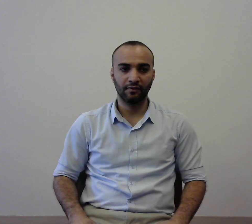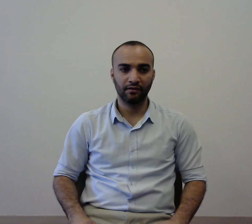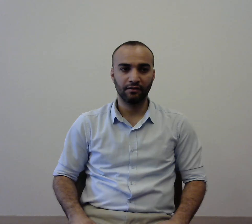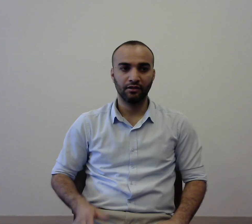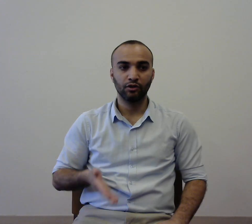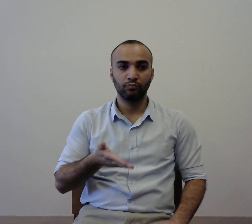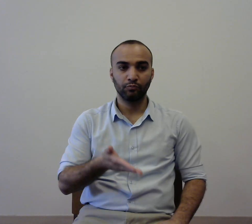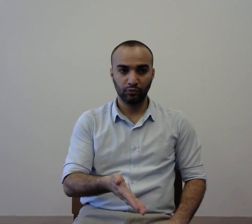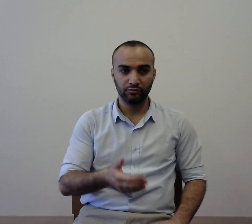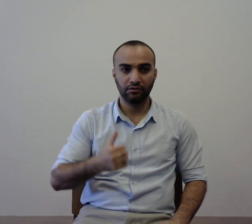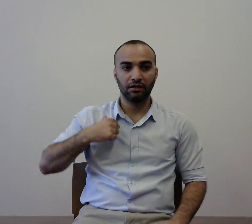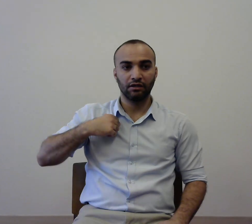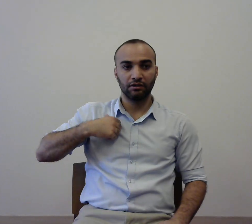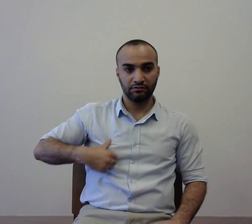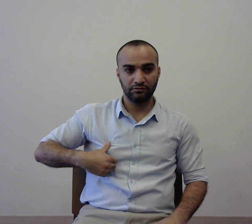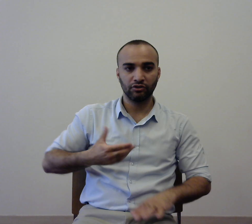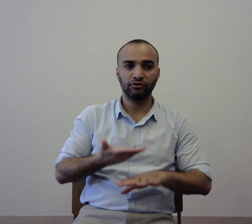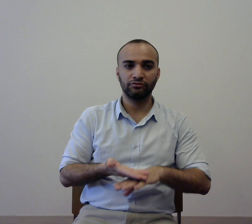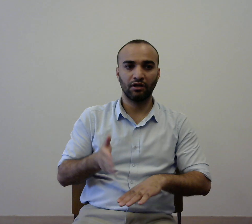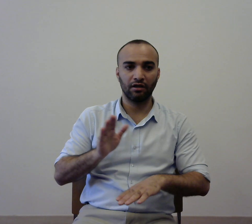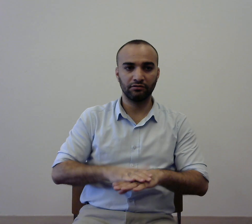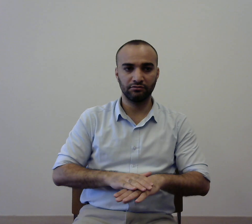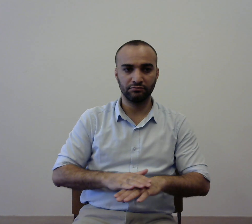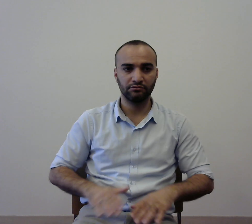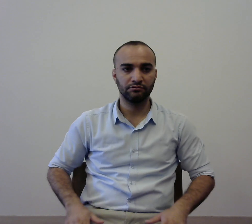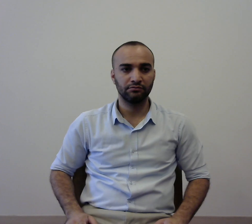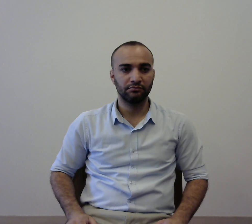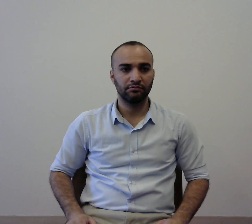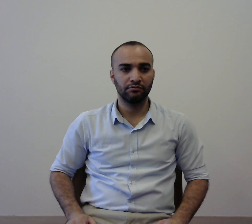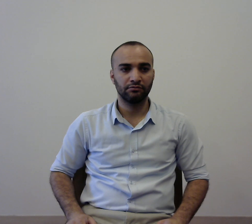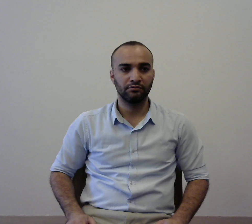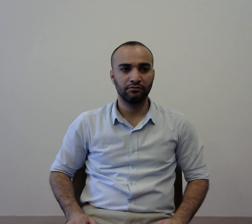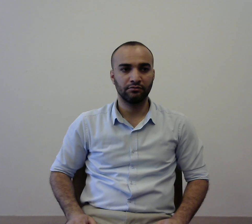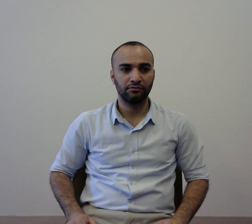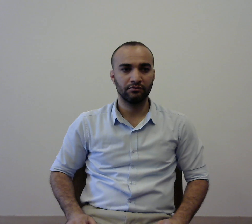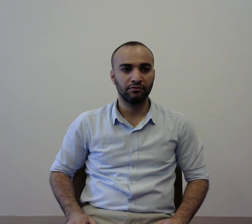Bu çanta ağırdır